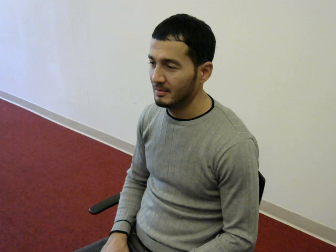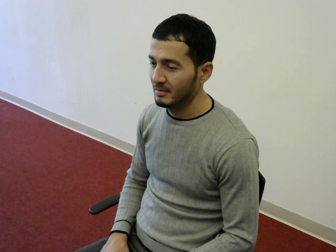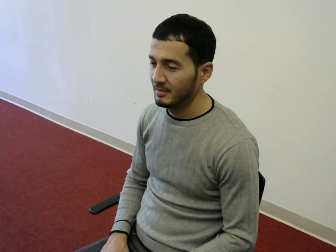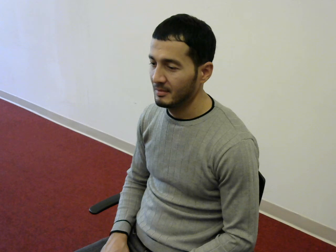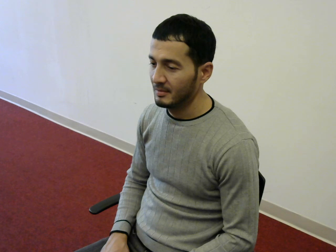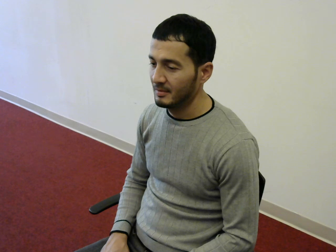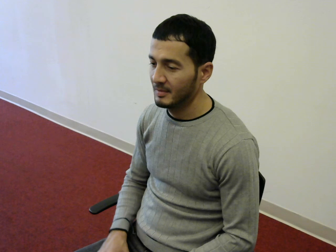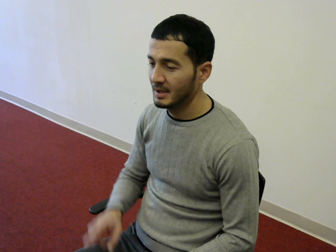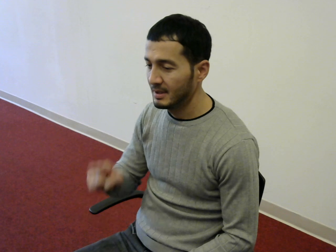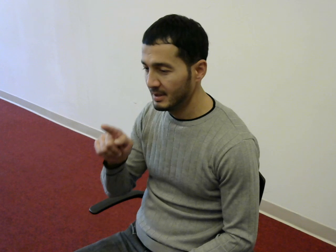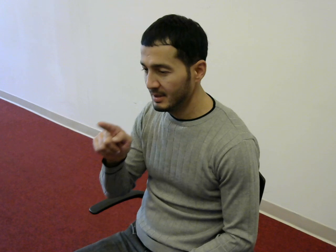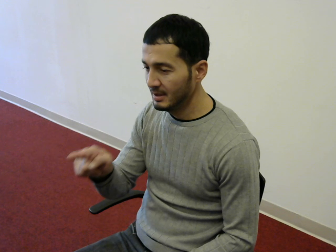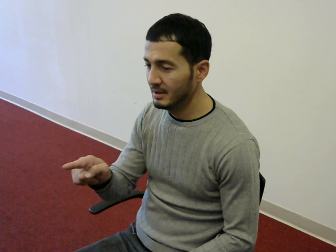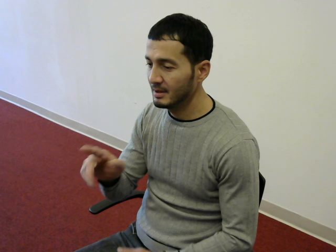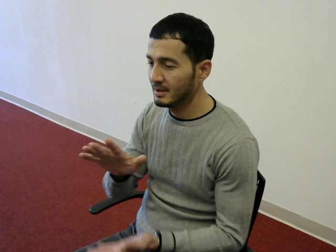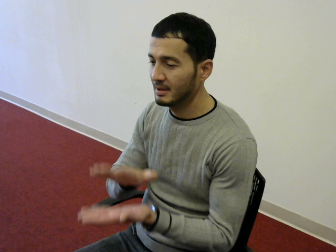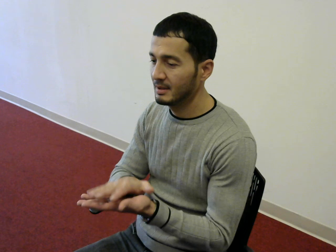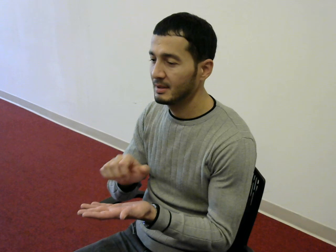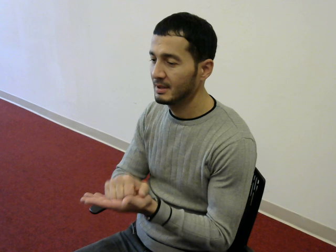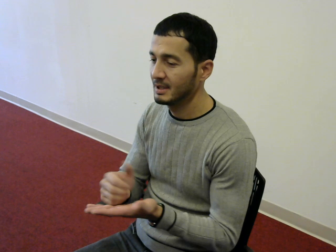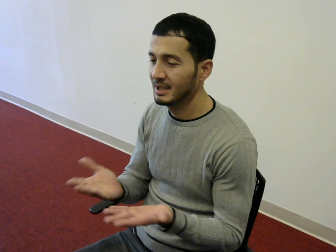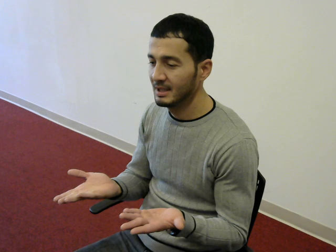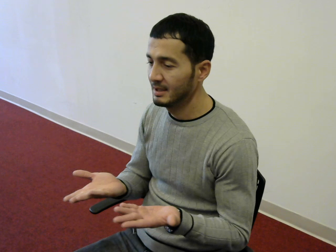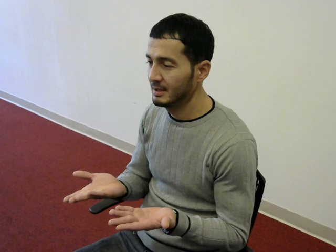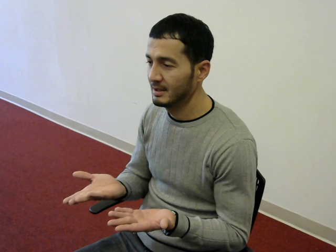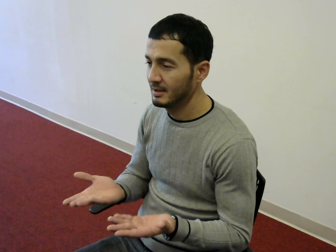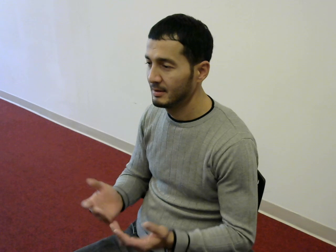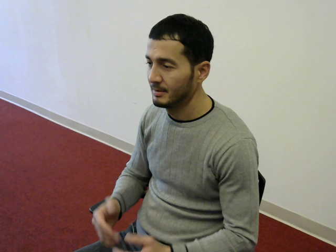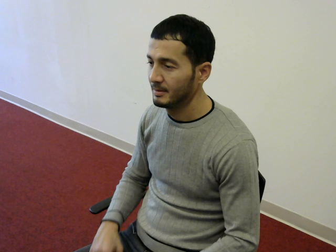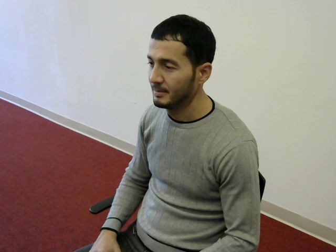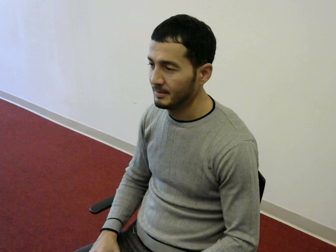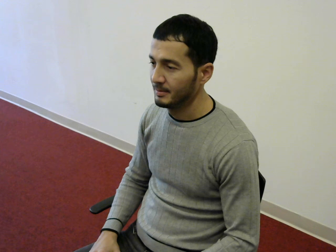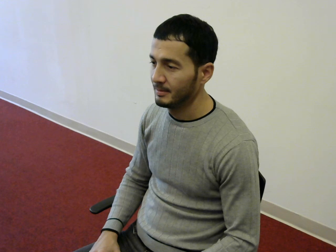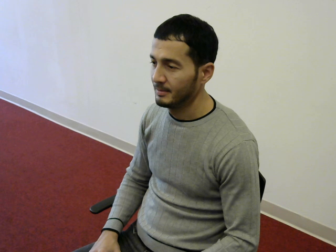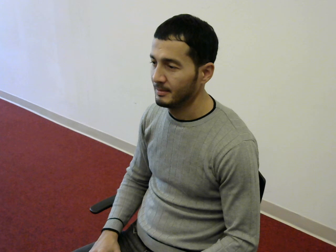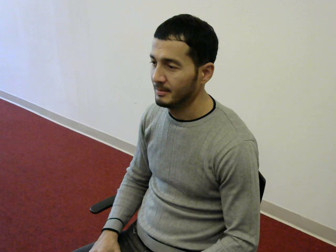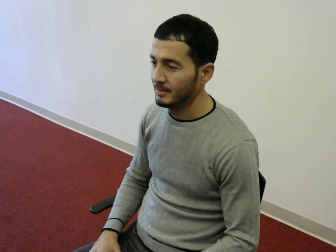Sənin ləqəbin nədir?